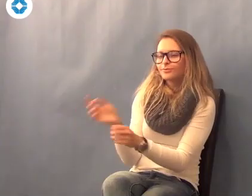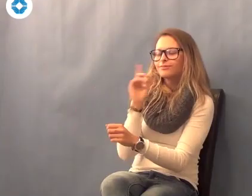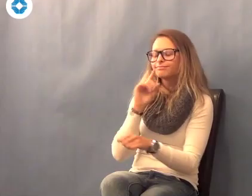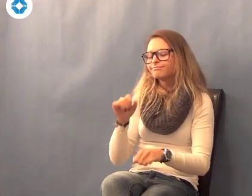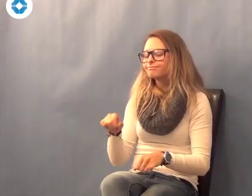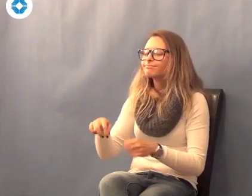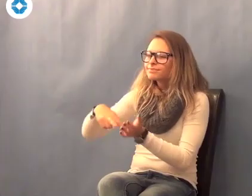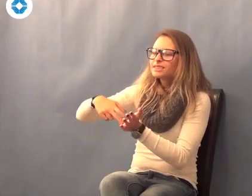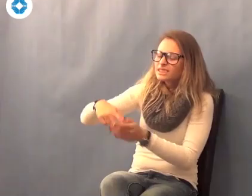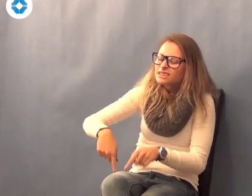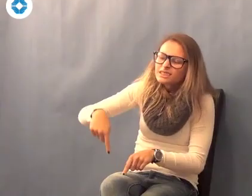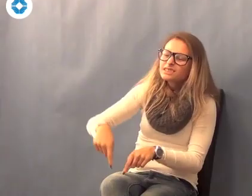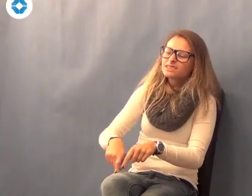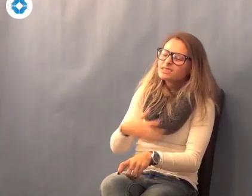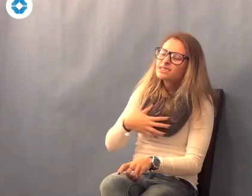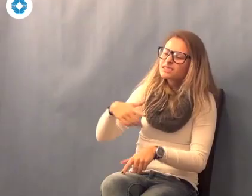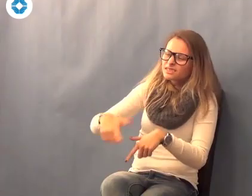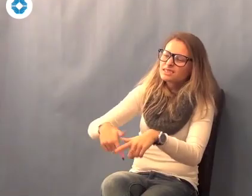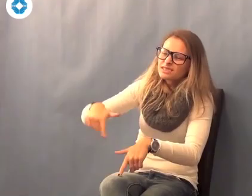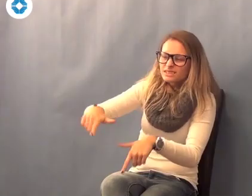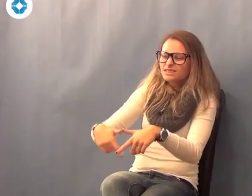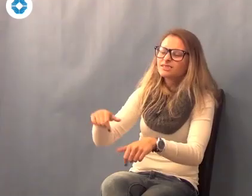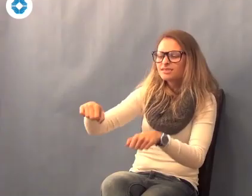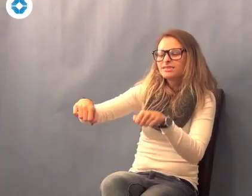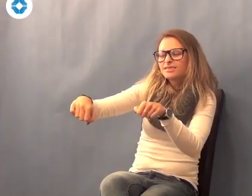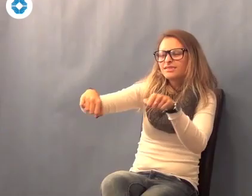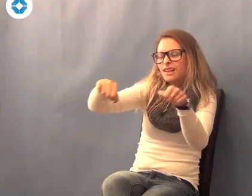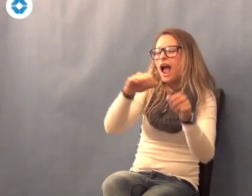Chłopiec zaczął pchać rower, noga go bolała, kulał.